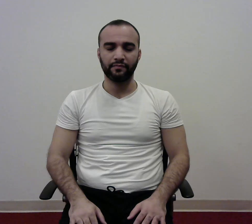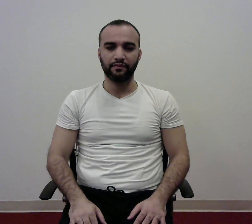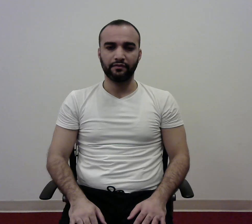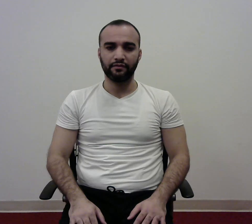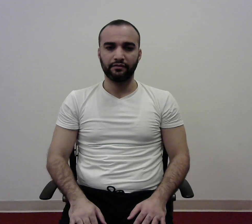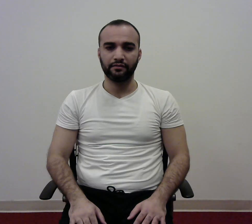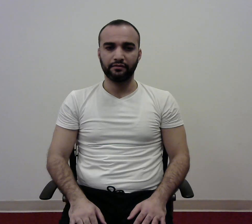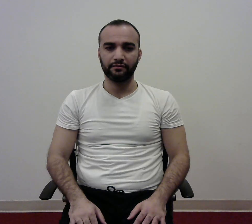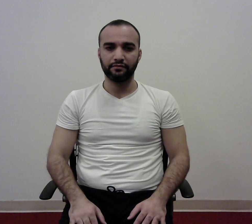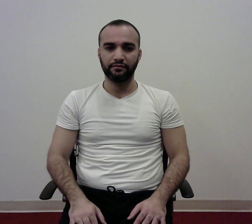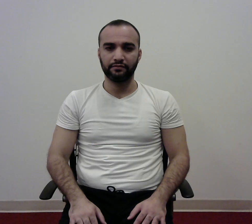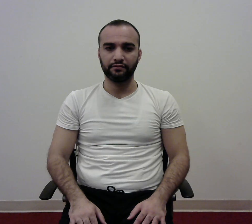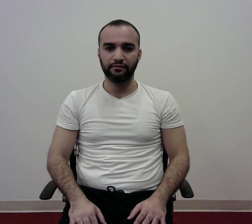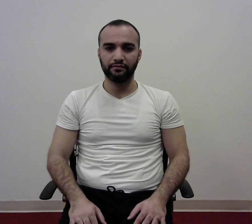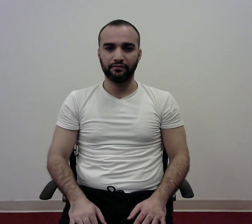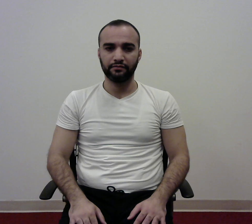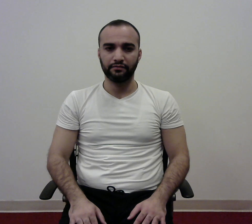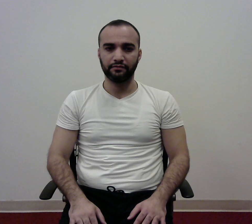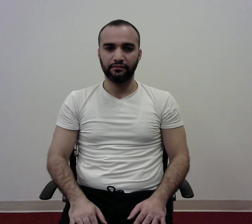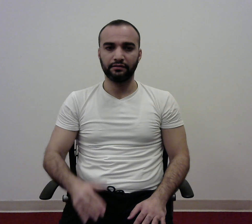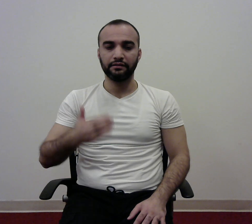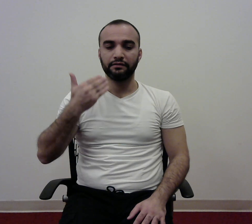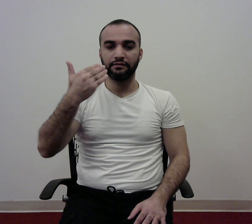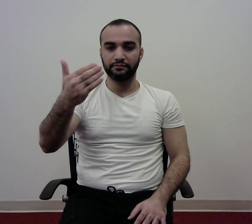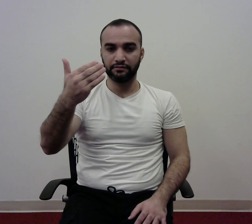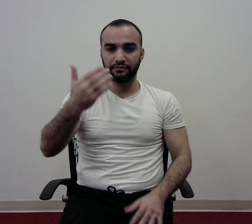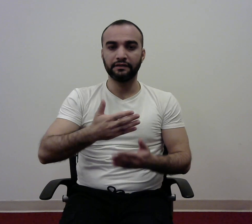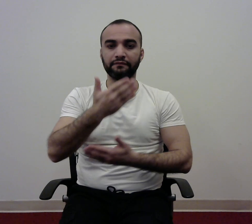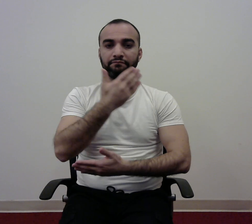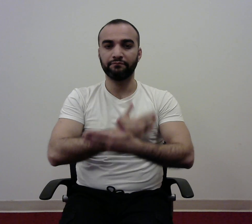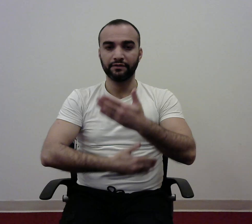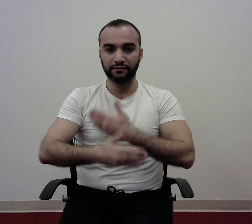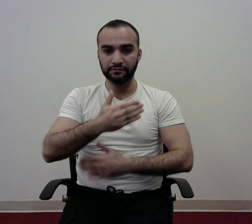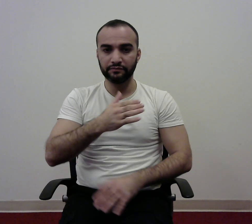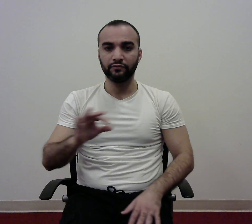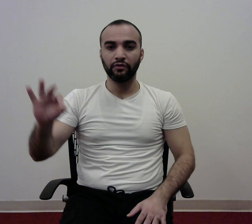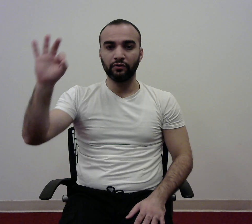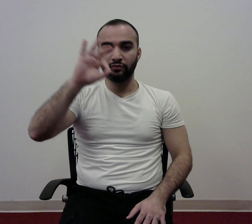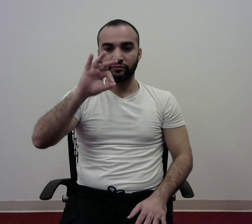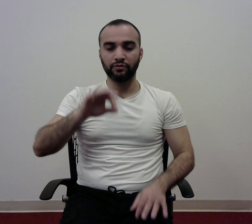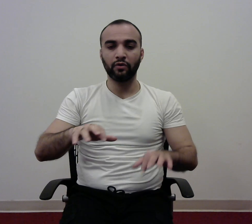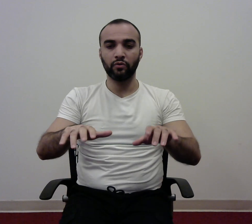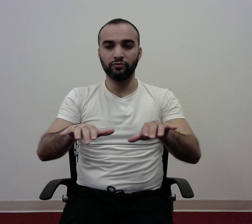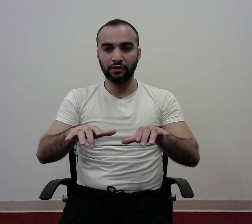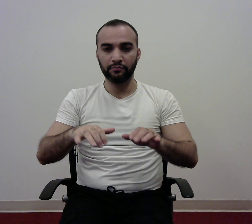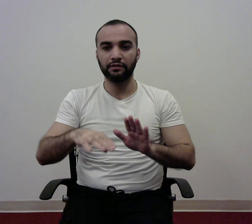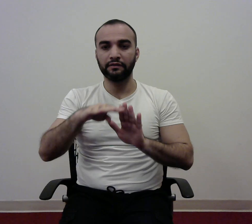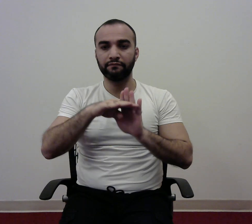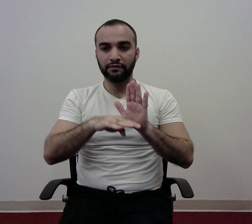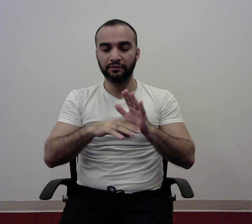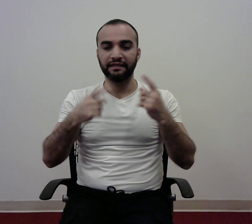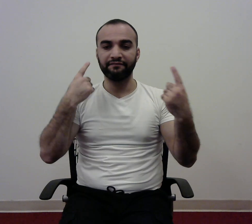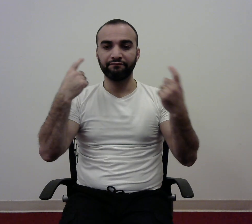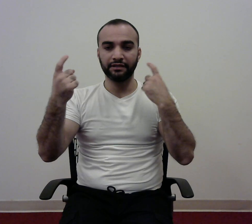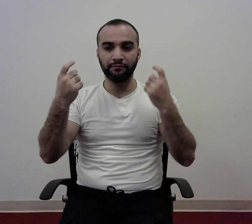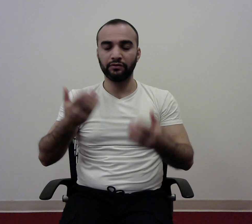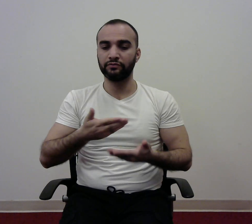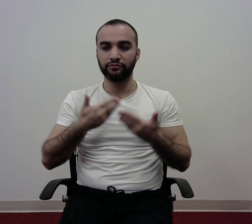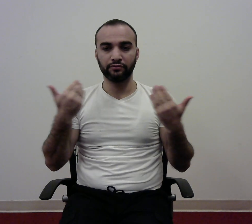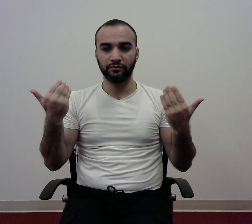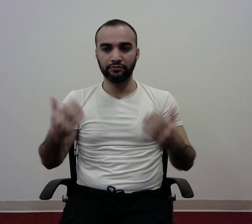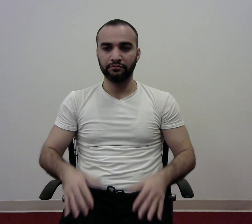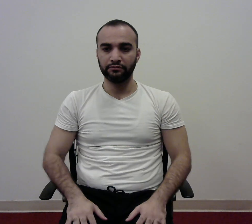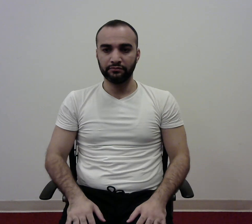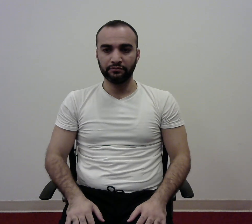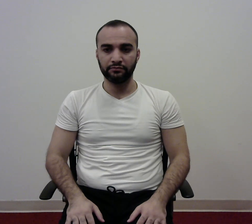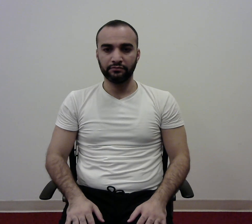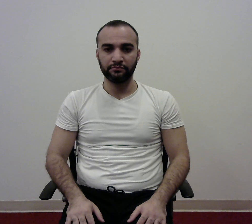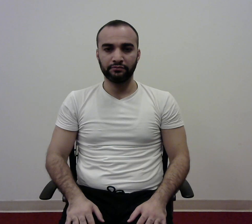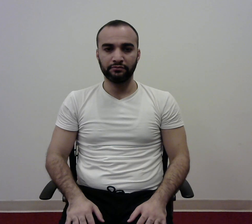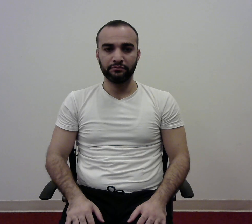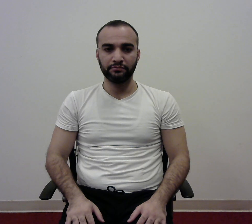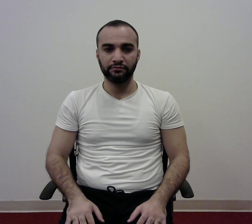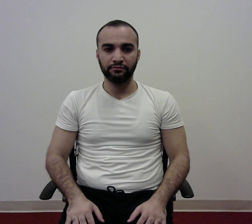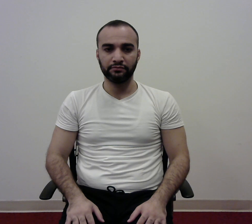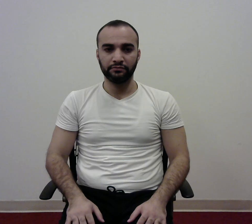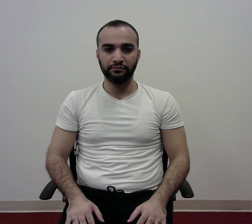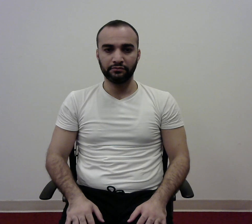Sizin əlilliyiniz haqqınızda sistemdə məlumat yoxdur